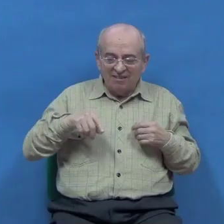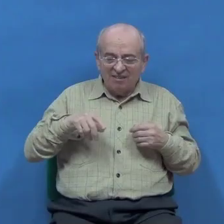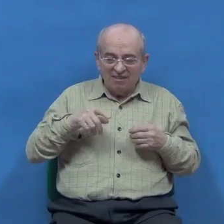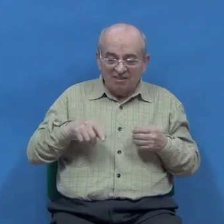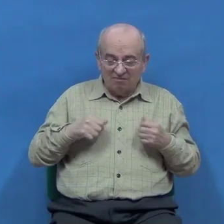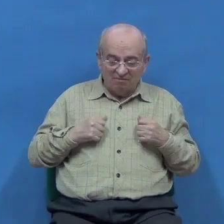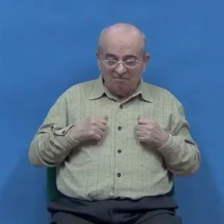Idzie sobie.